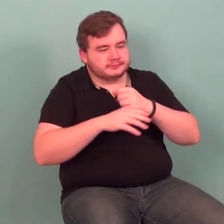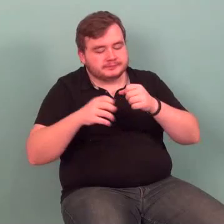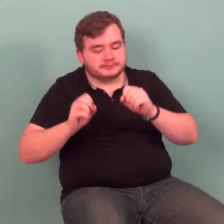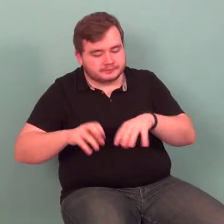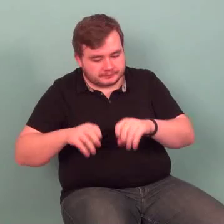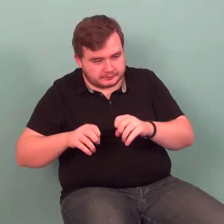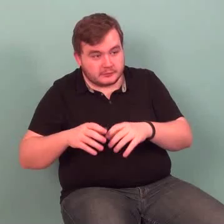Wrzuca do kosza.